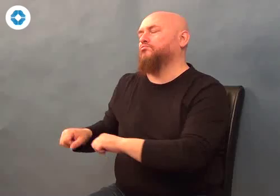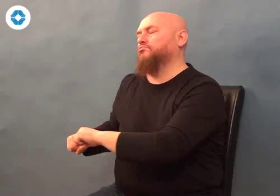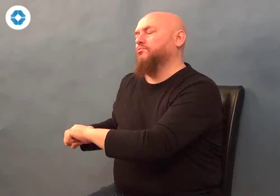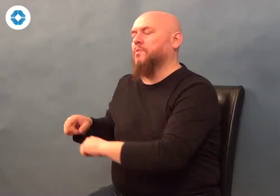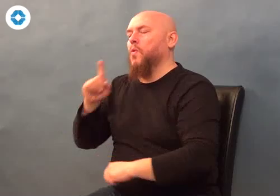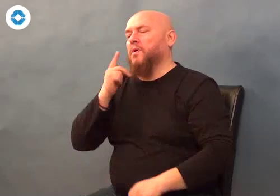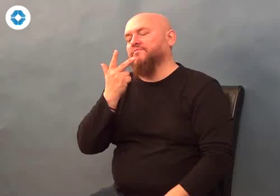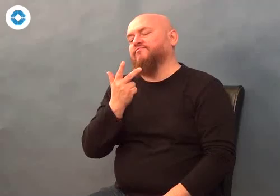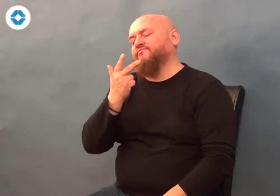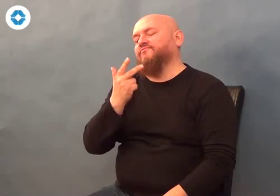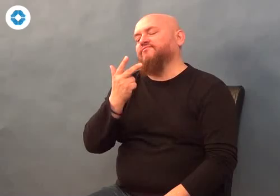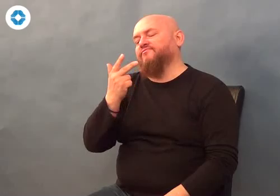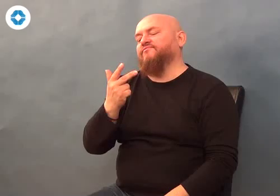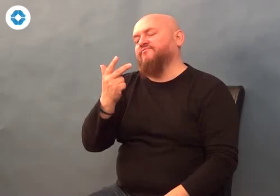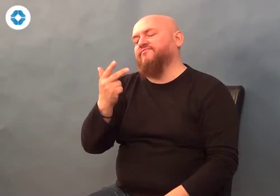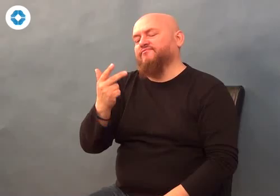Trzech chłopaków też odchodzi.